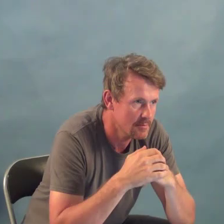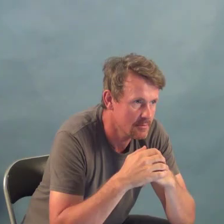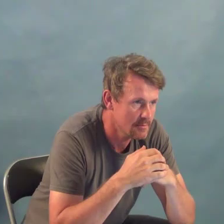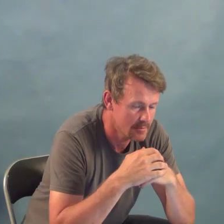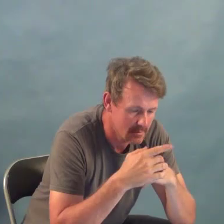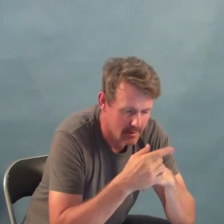Jaki pech.